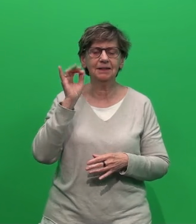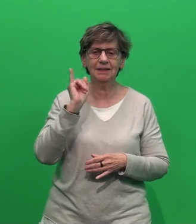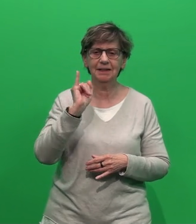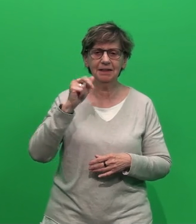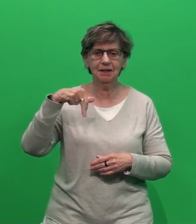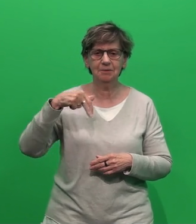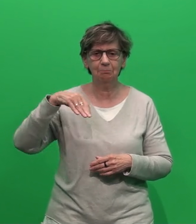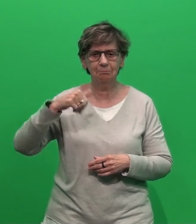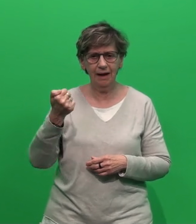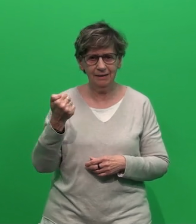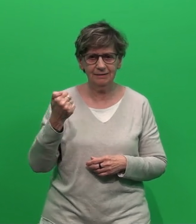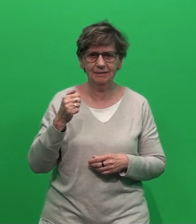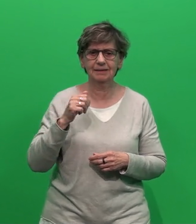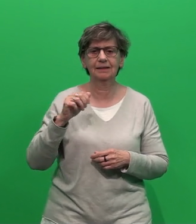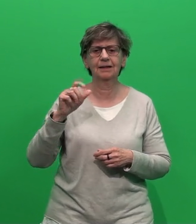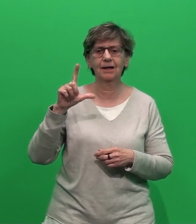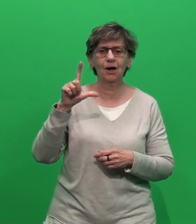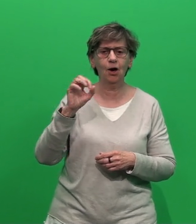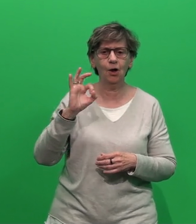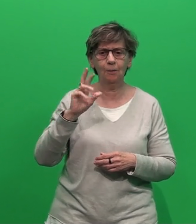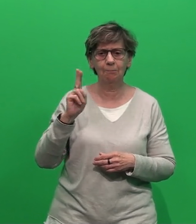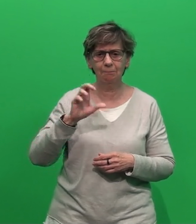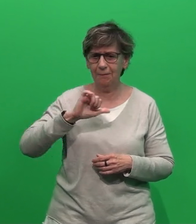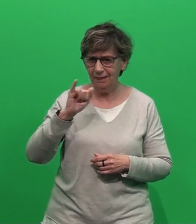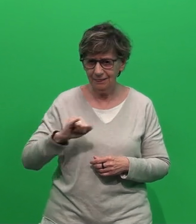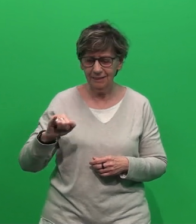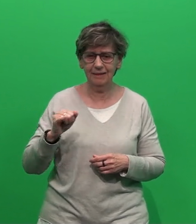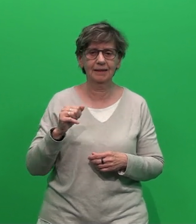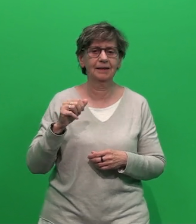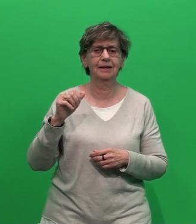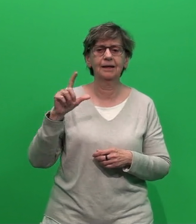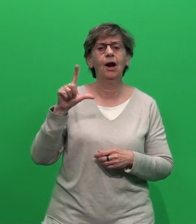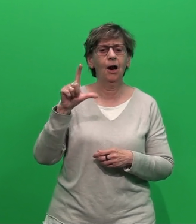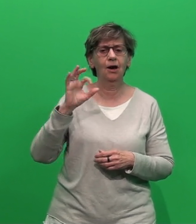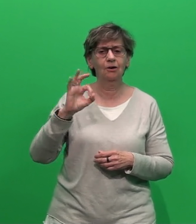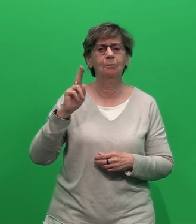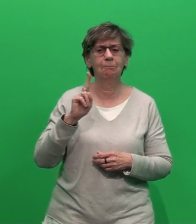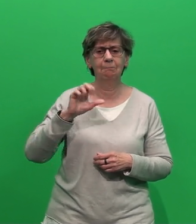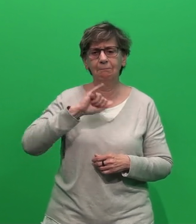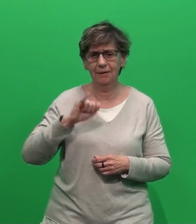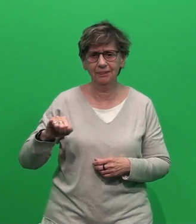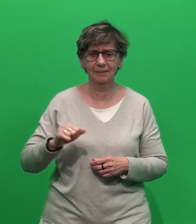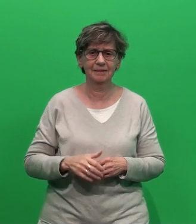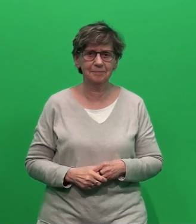Inma López López.